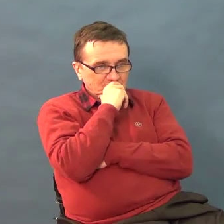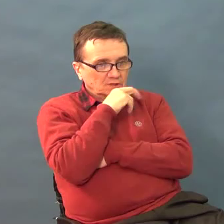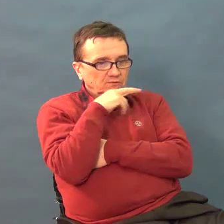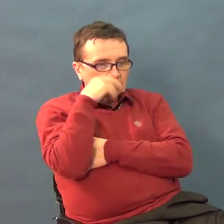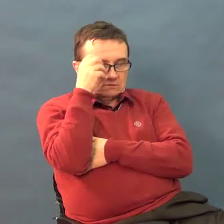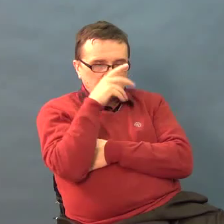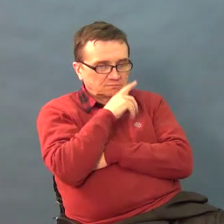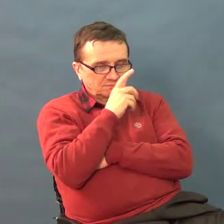Nie wolno brać prysznica.